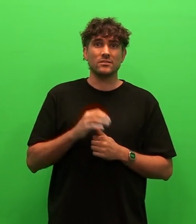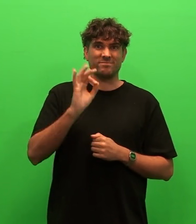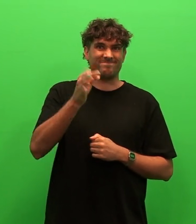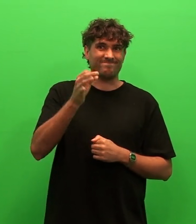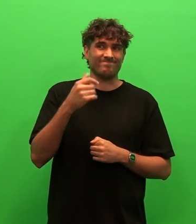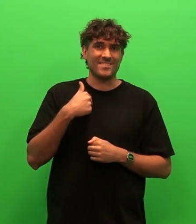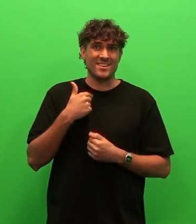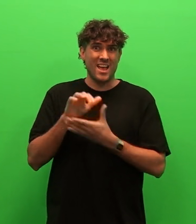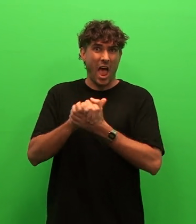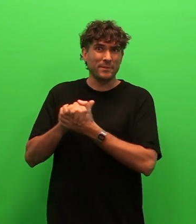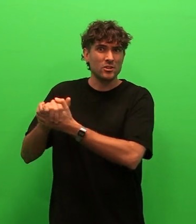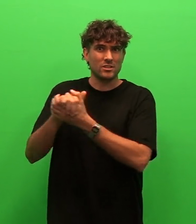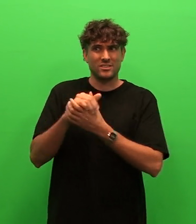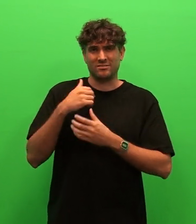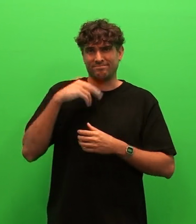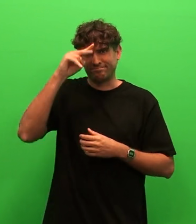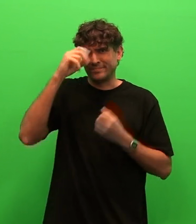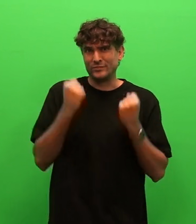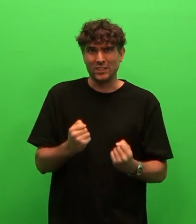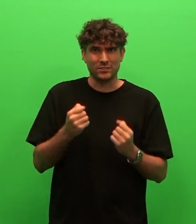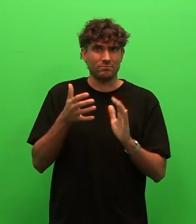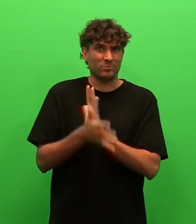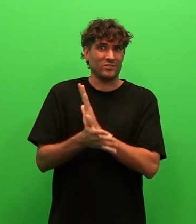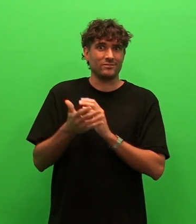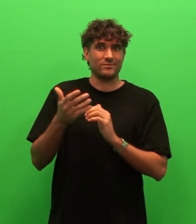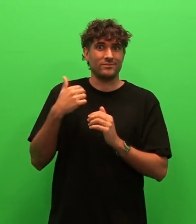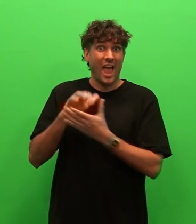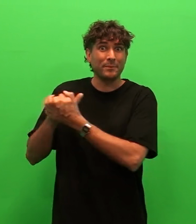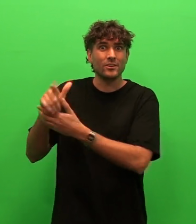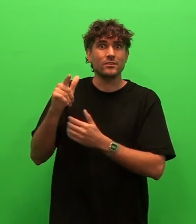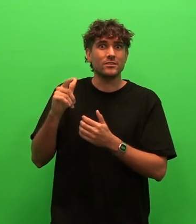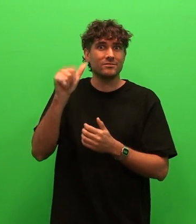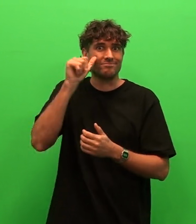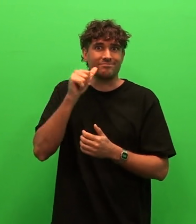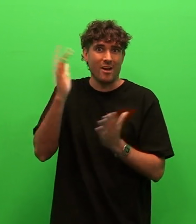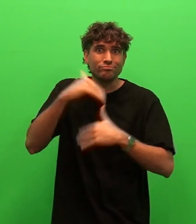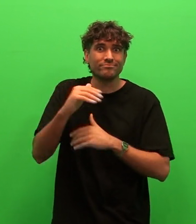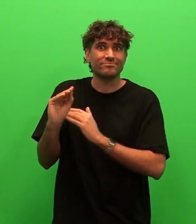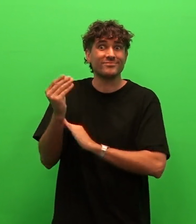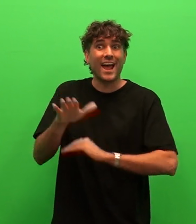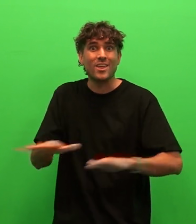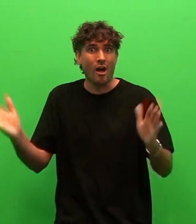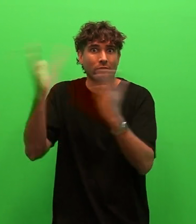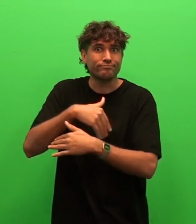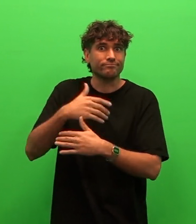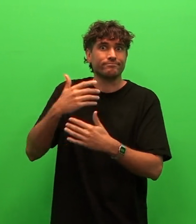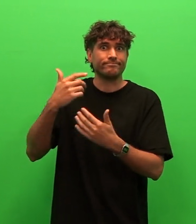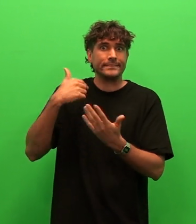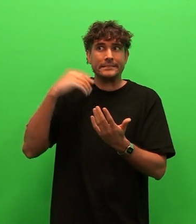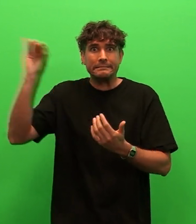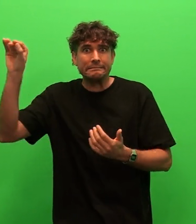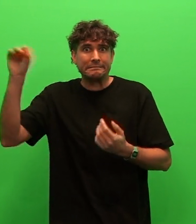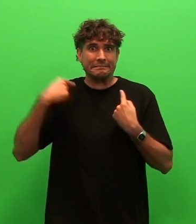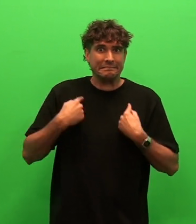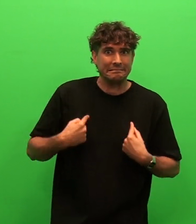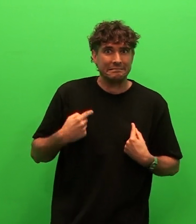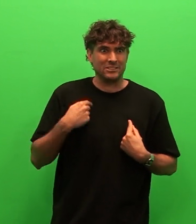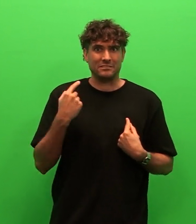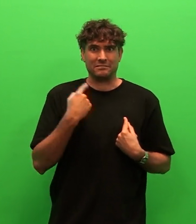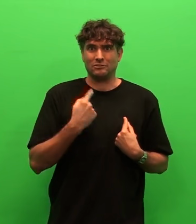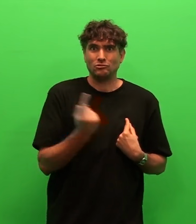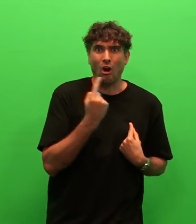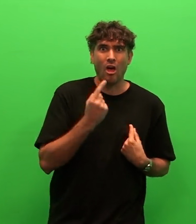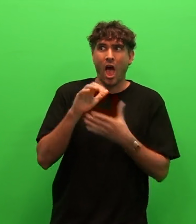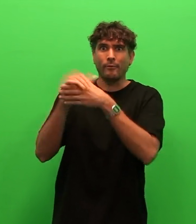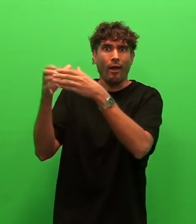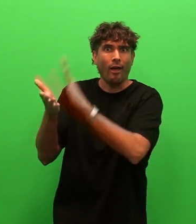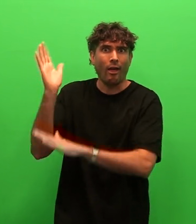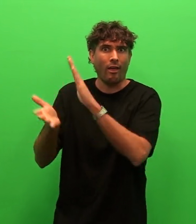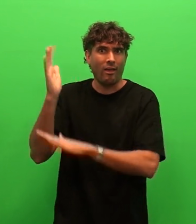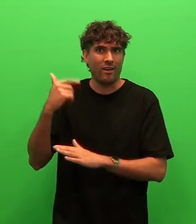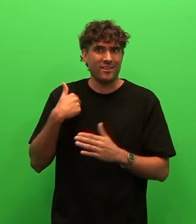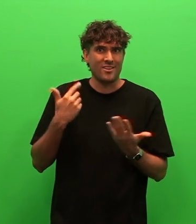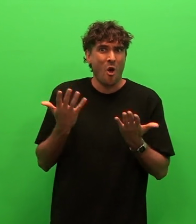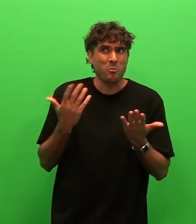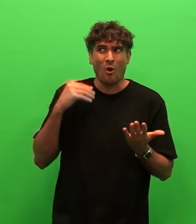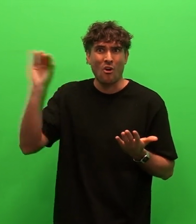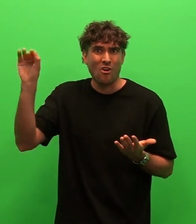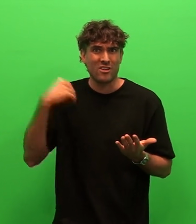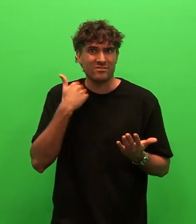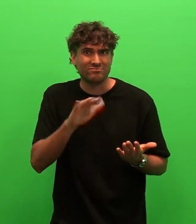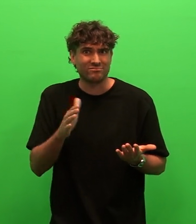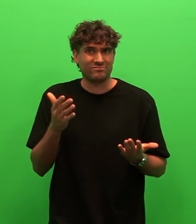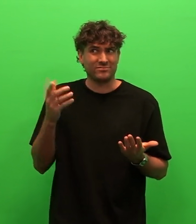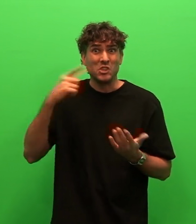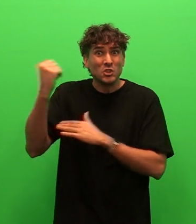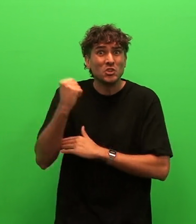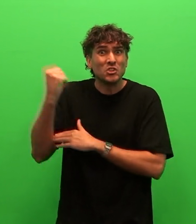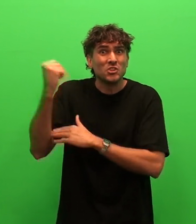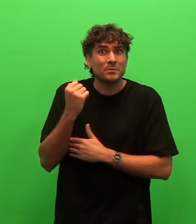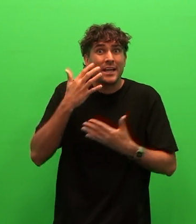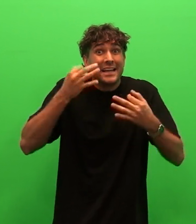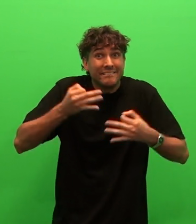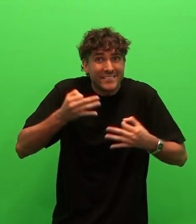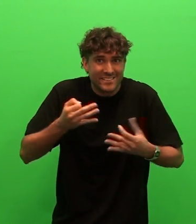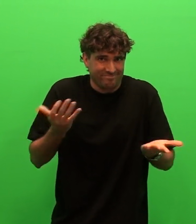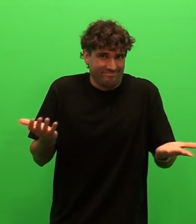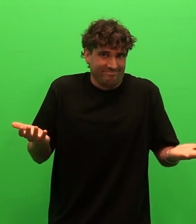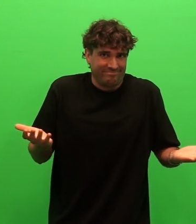Sí, estic preocupada, perquè els meus amics no estan embarassats ni tenen fills, i jo em sento sola perquè ells marxen i fan plans, no sé com els hi puc dir, diuen que em donen suport, però realment no.